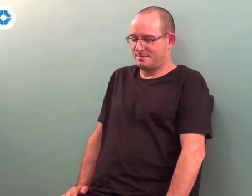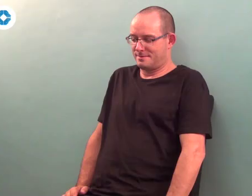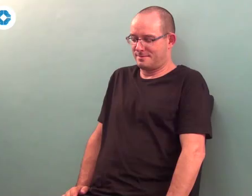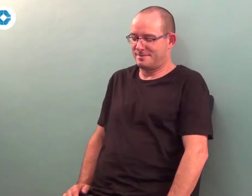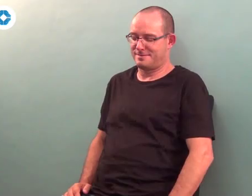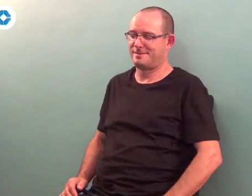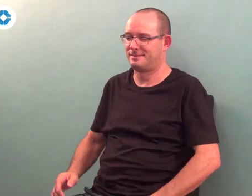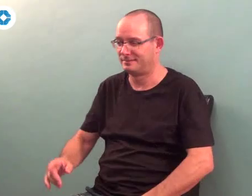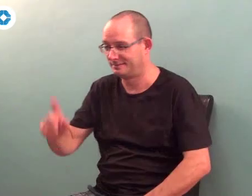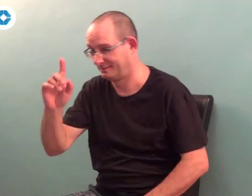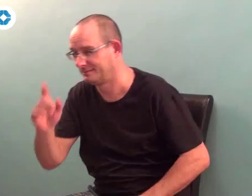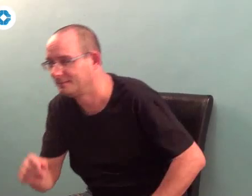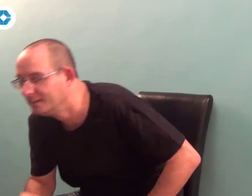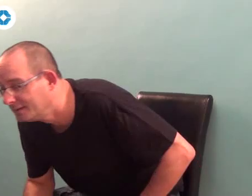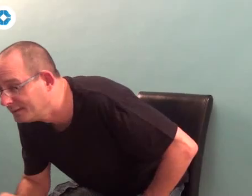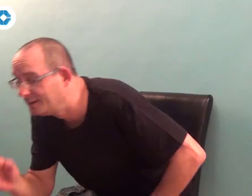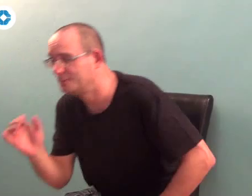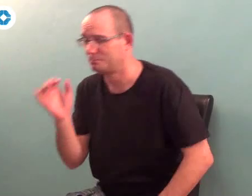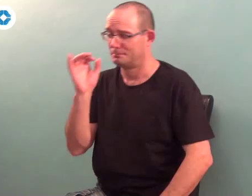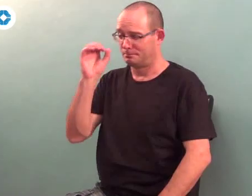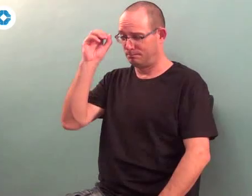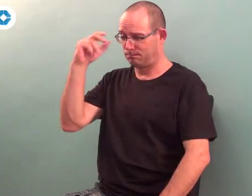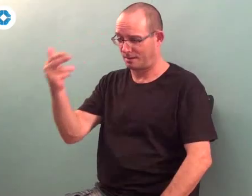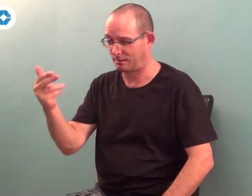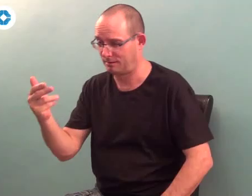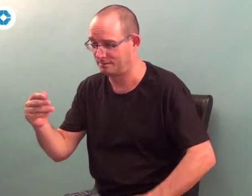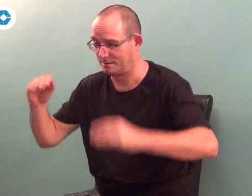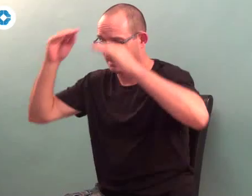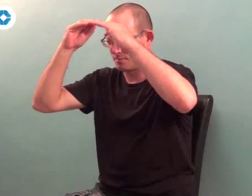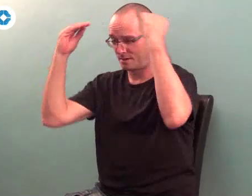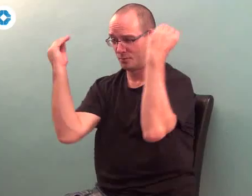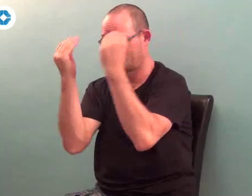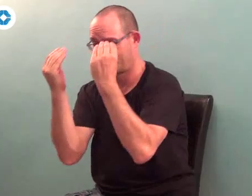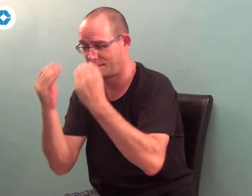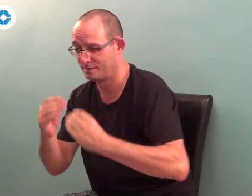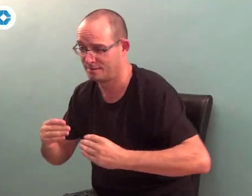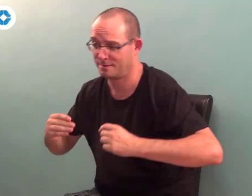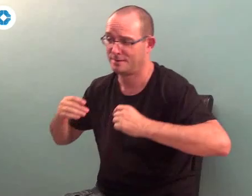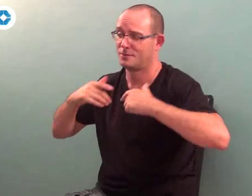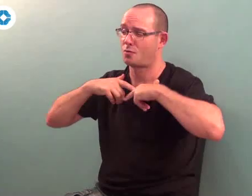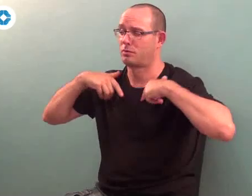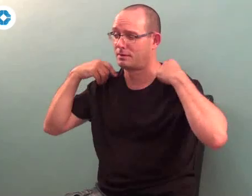Pan w kapeluszu i z chustą na szyi.